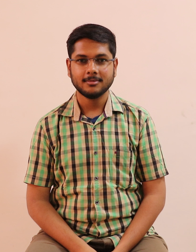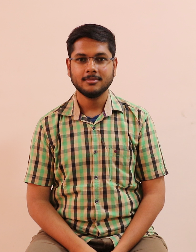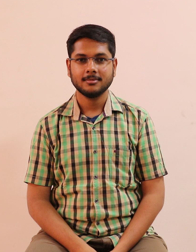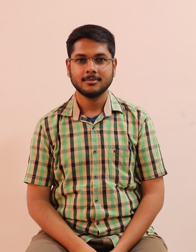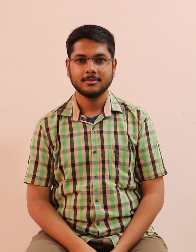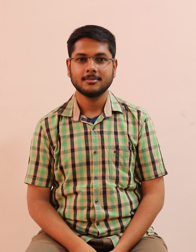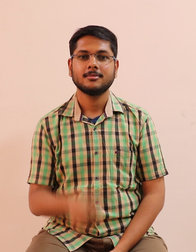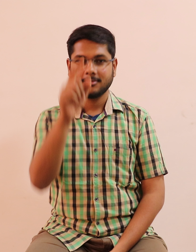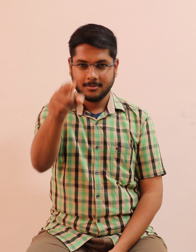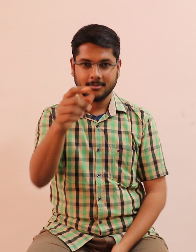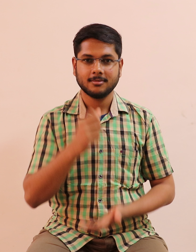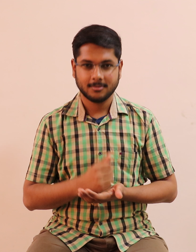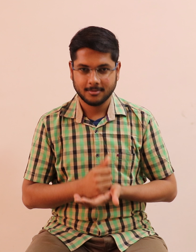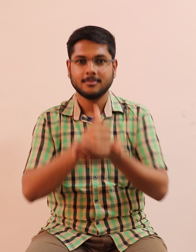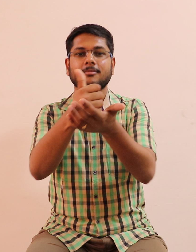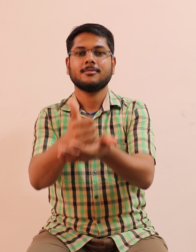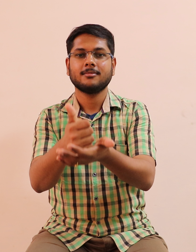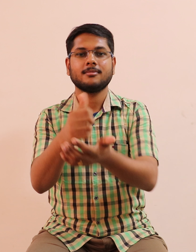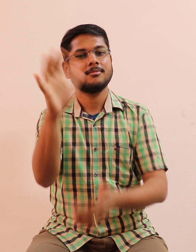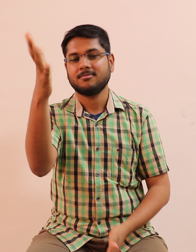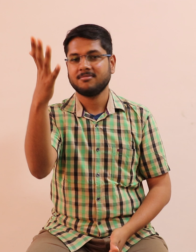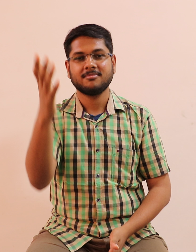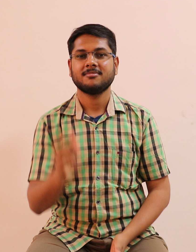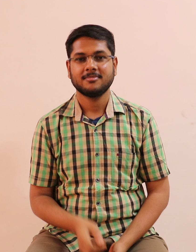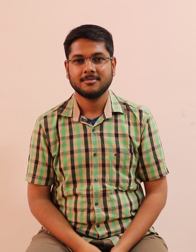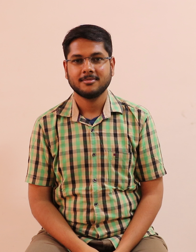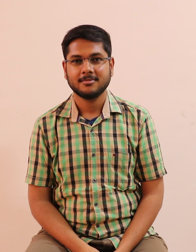i can not help you there